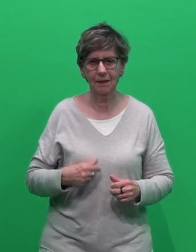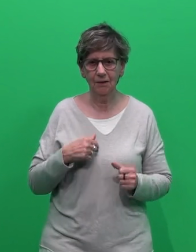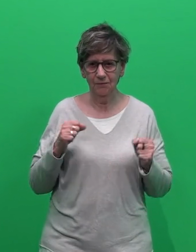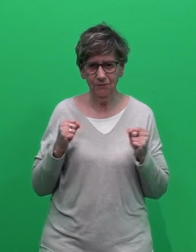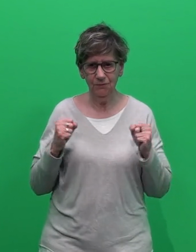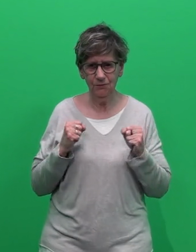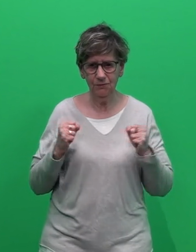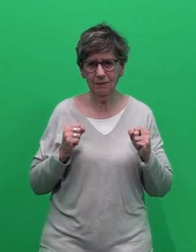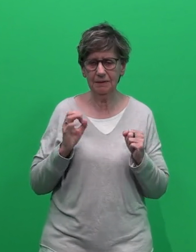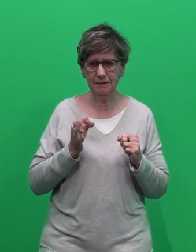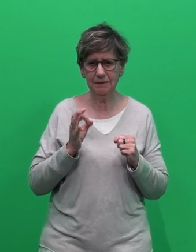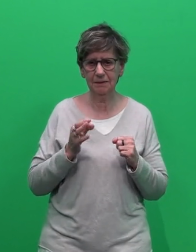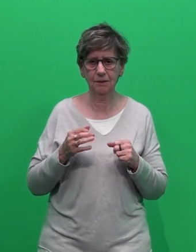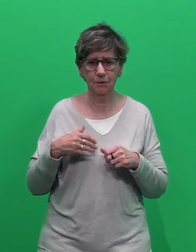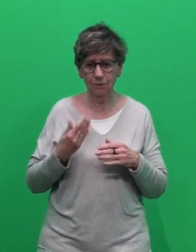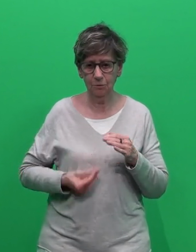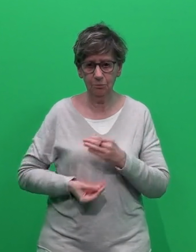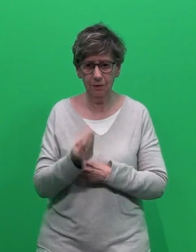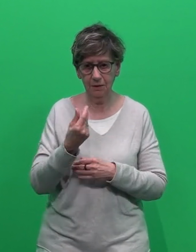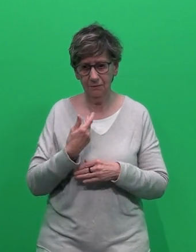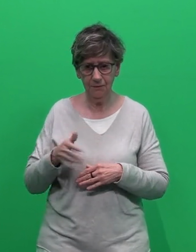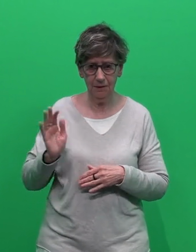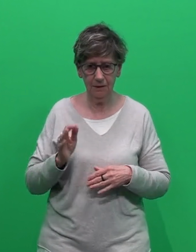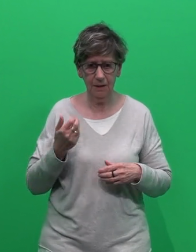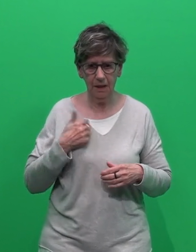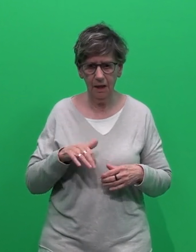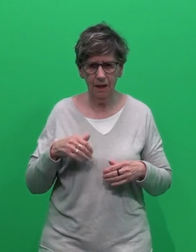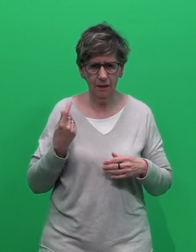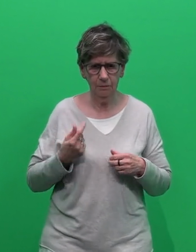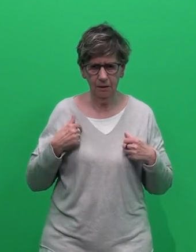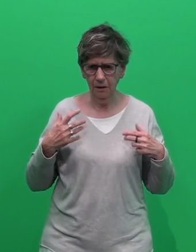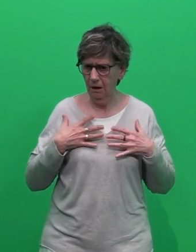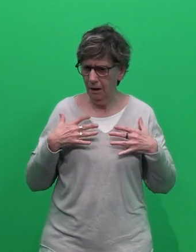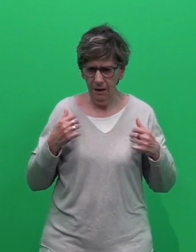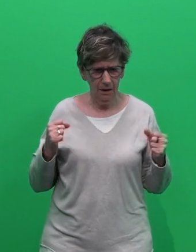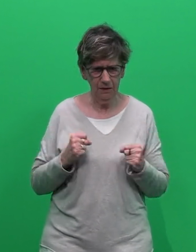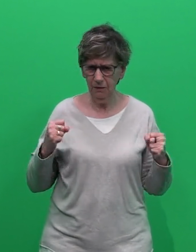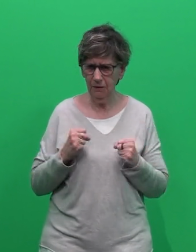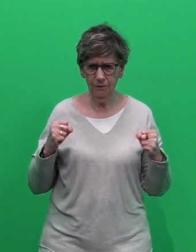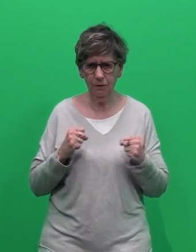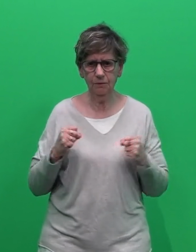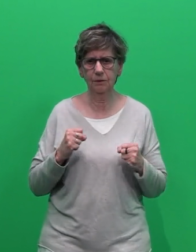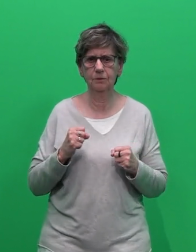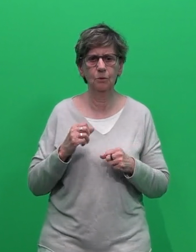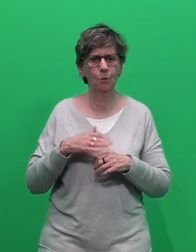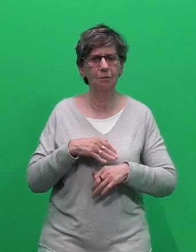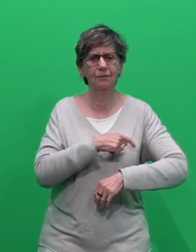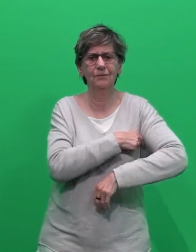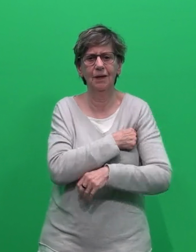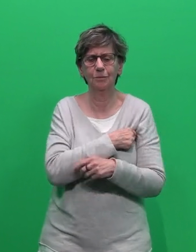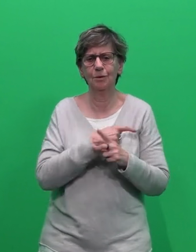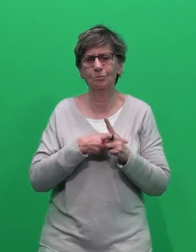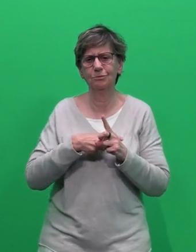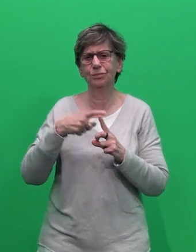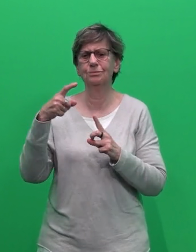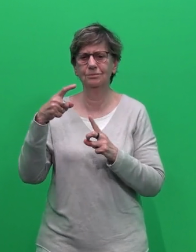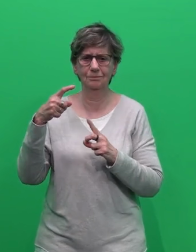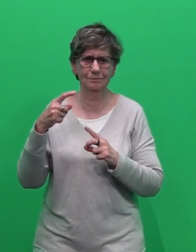Sí, tenia fred, perquè quan vaig parir després vaig tenir molt de fred, ja que tenia febre alta.